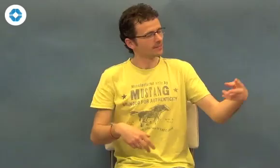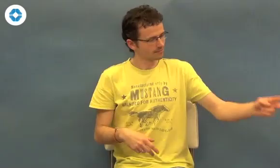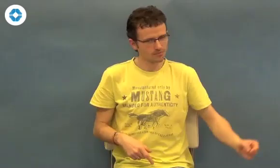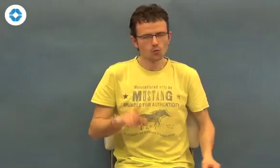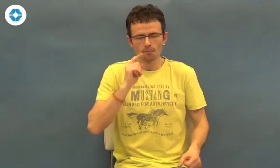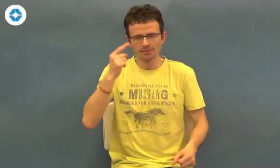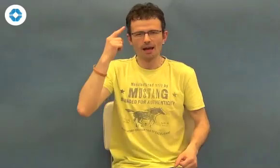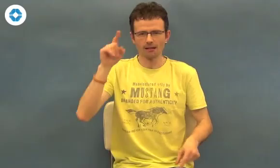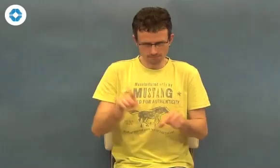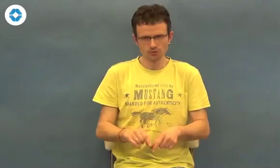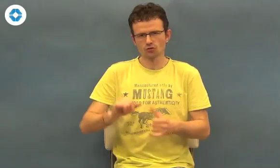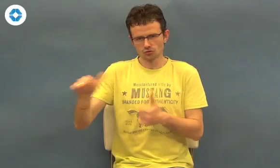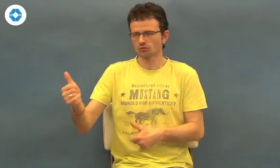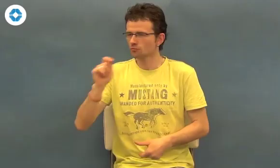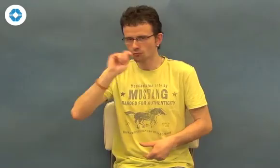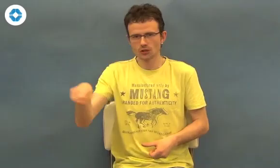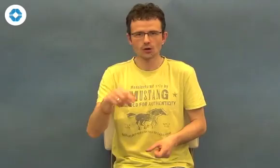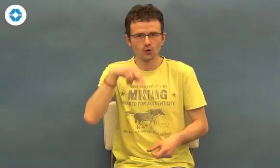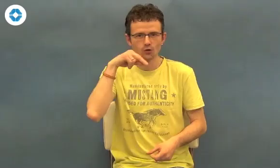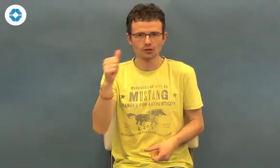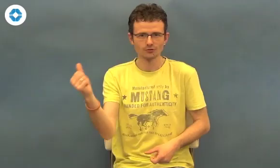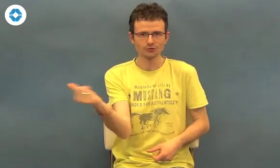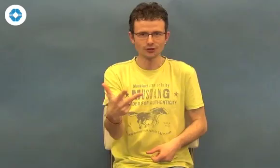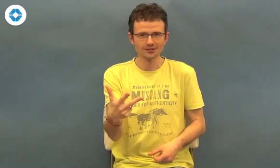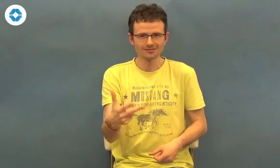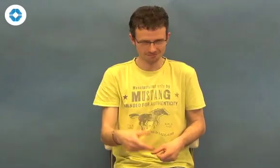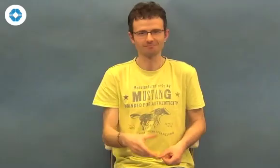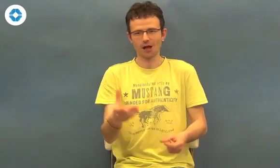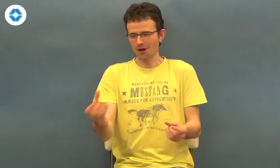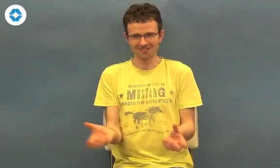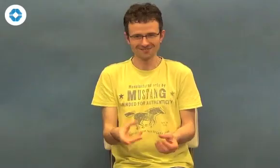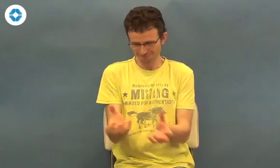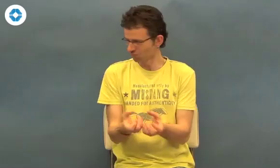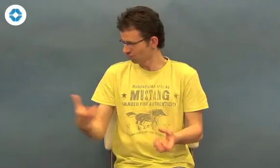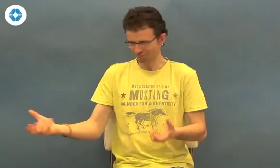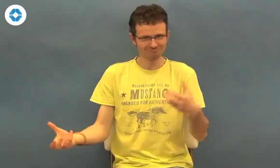Chłopak, też sobie o niej przypomniał. Dał każdemu z nich po gruszce.